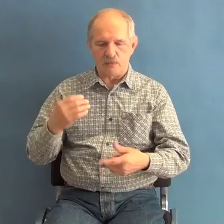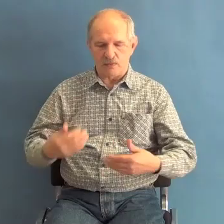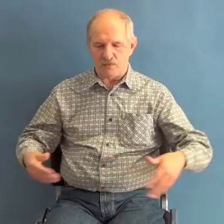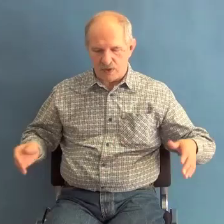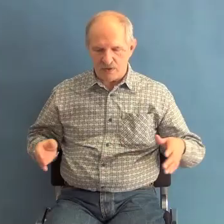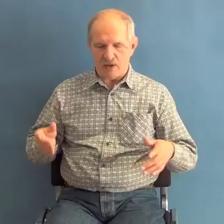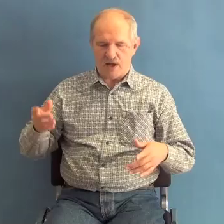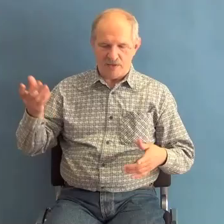Wanna,